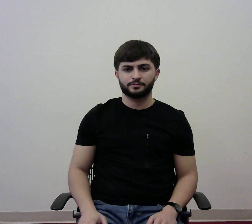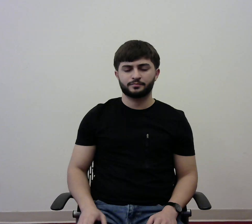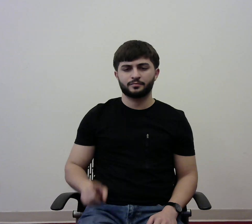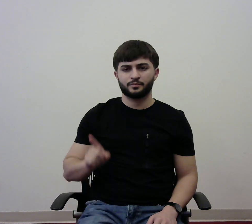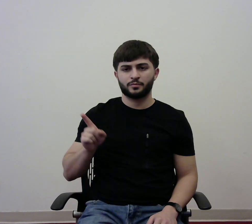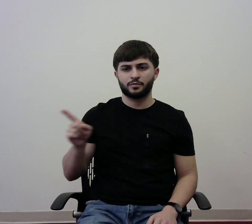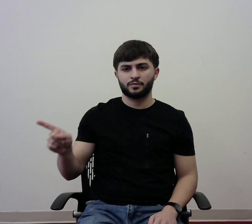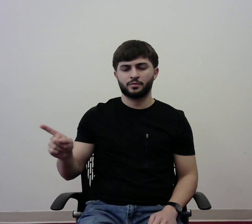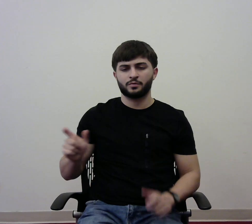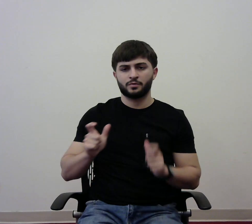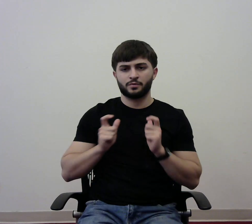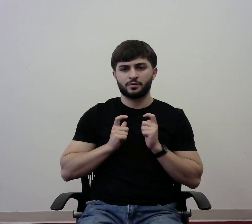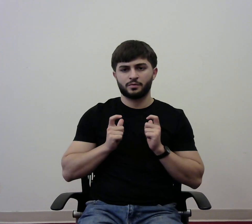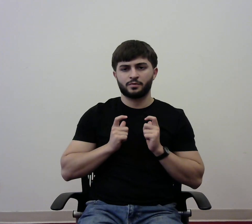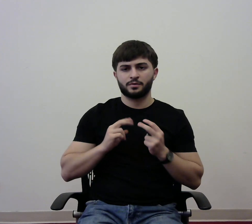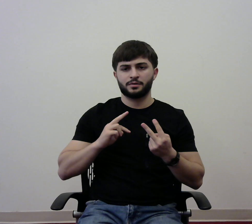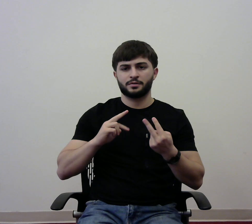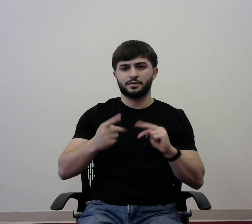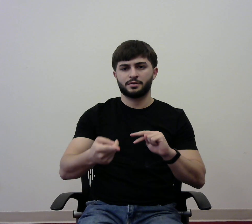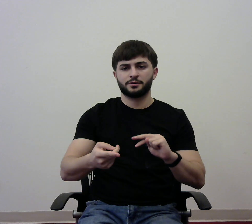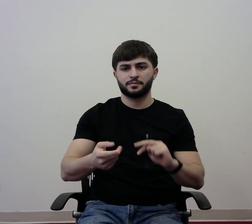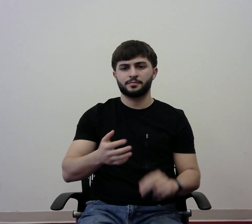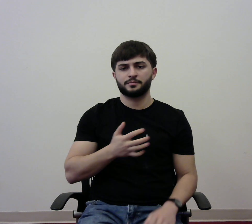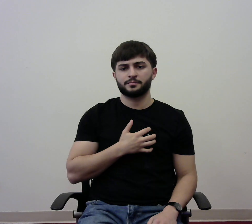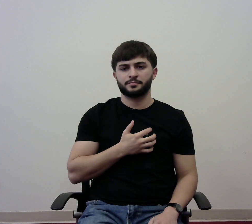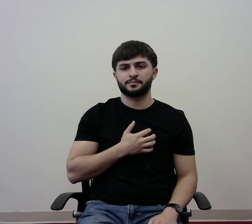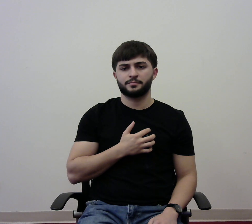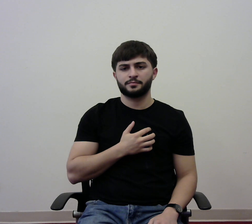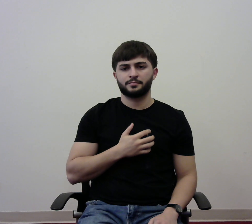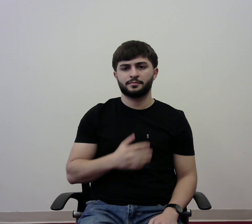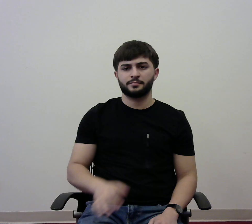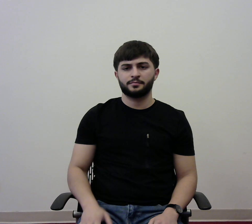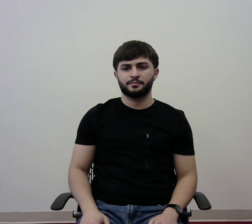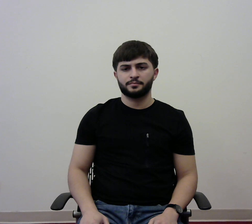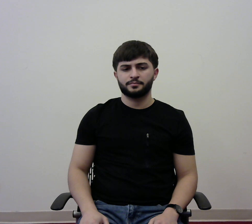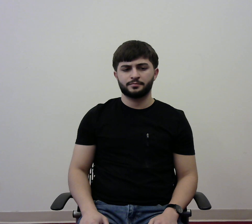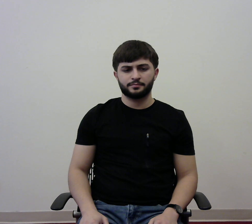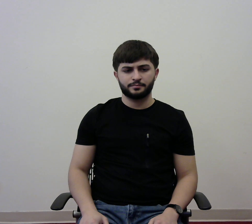O köynəyini dəyişmək istəyir